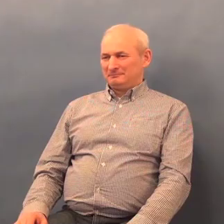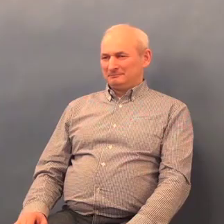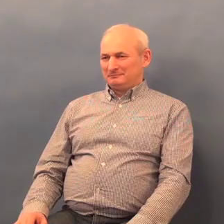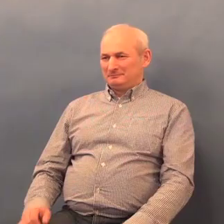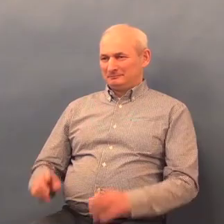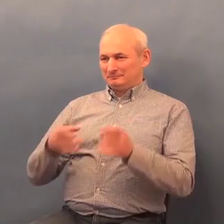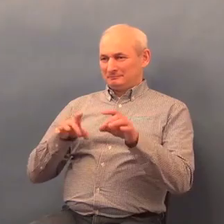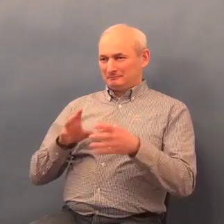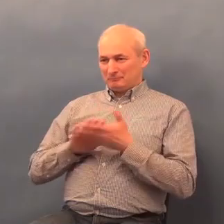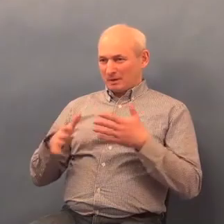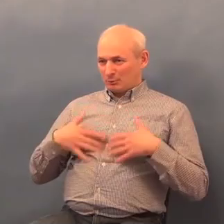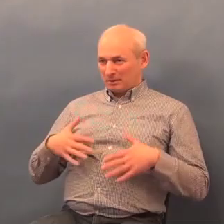Biegał bez ubrania?